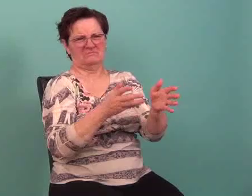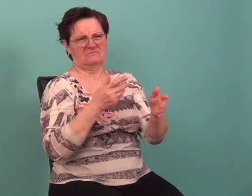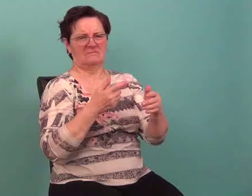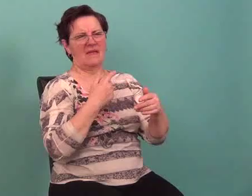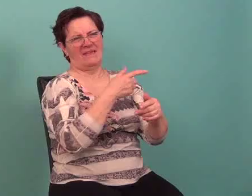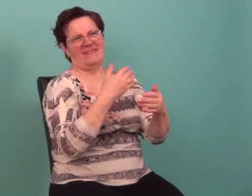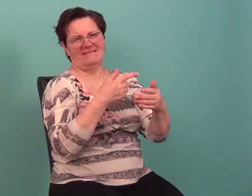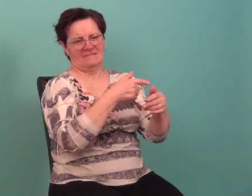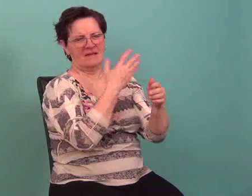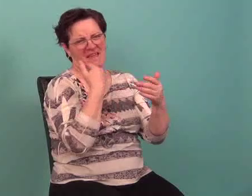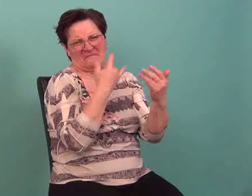Ten rower był jakiś inny, taki starszy model.